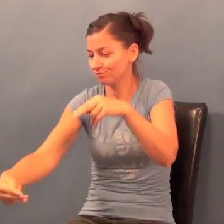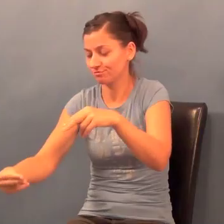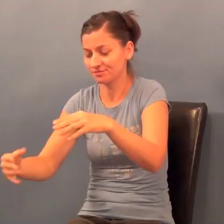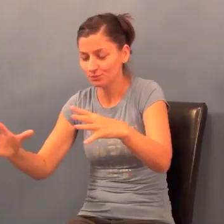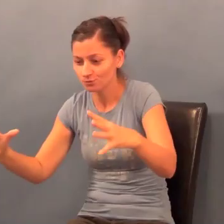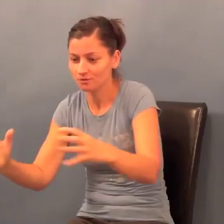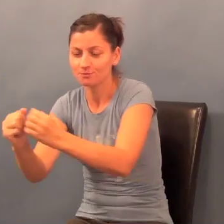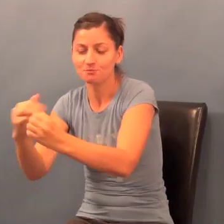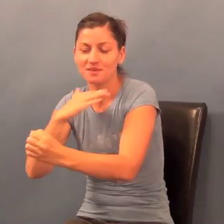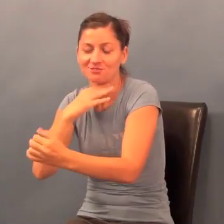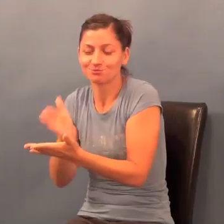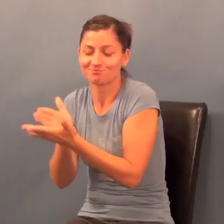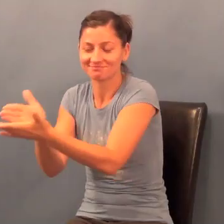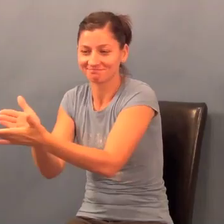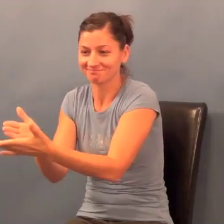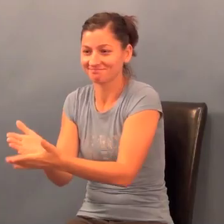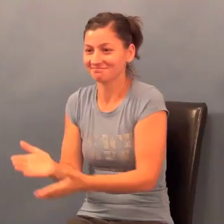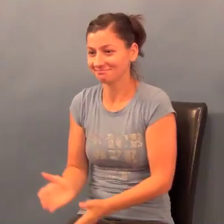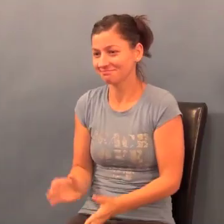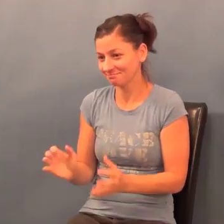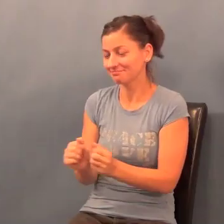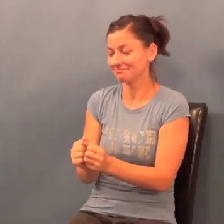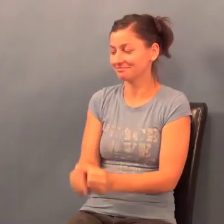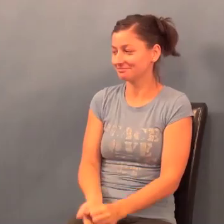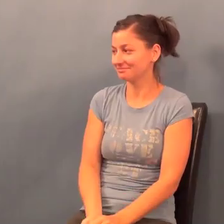Uratował je pies.